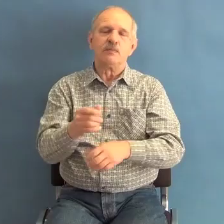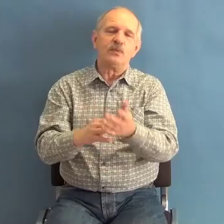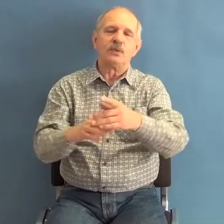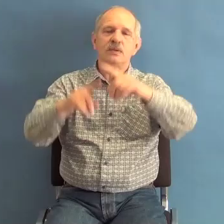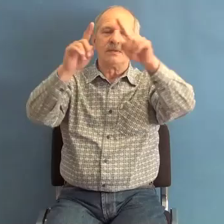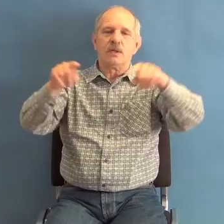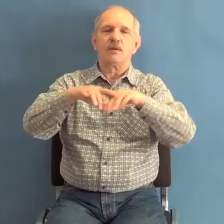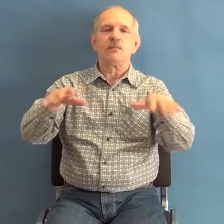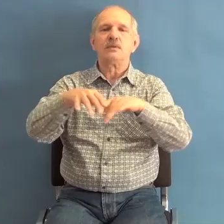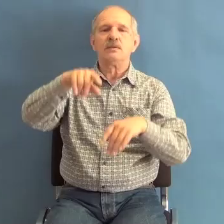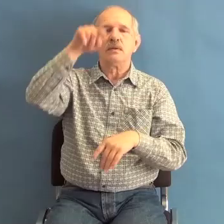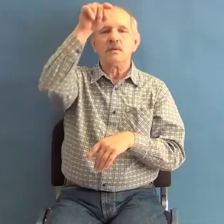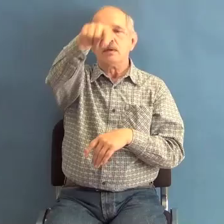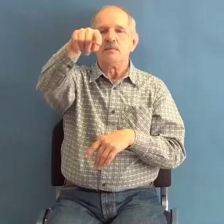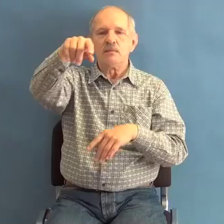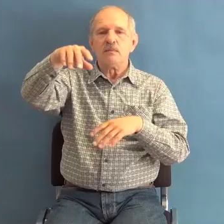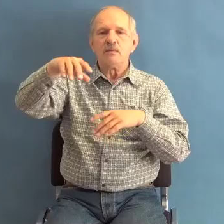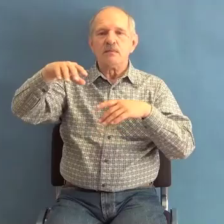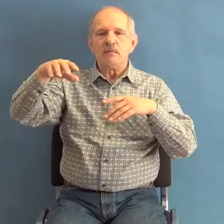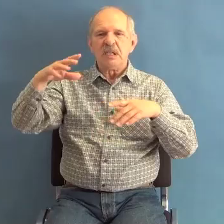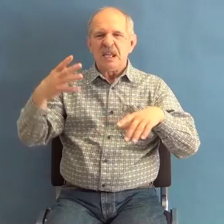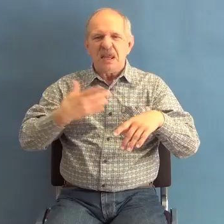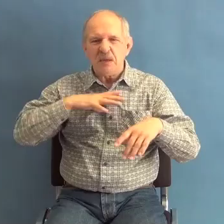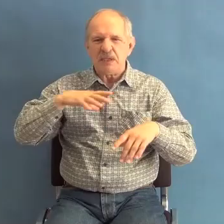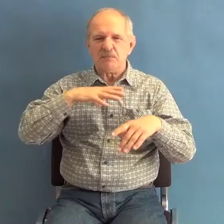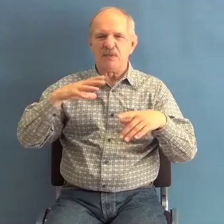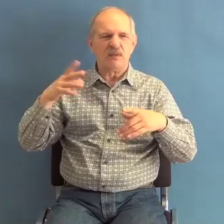Na przykład znak w kształcie trójkąta, który oznacza niebezpieczeństwo.